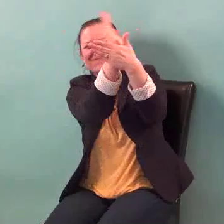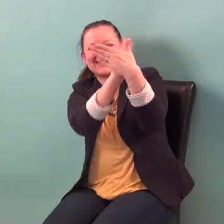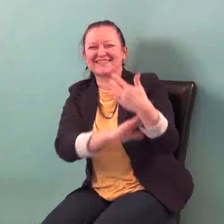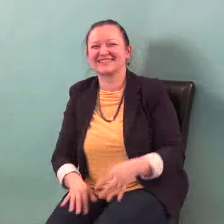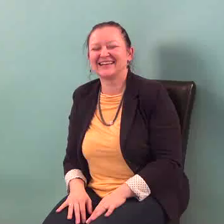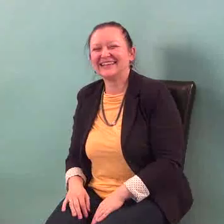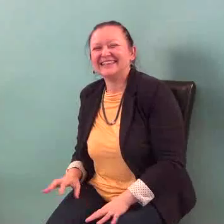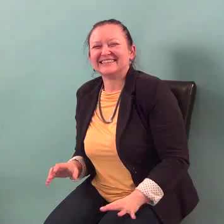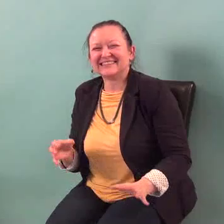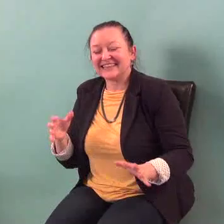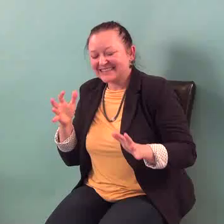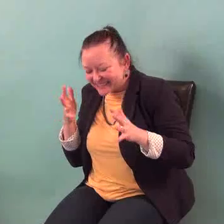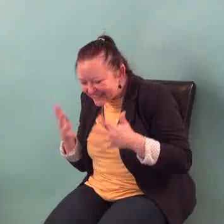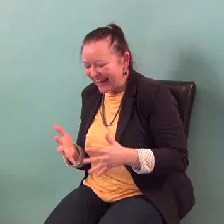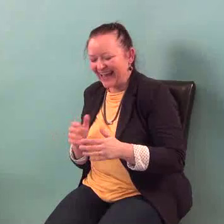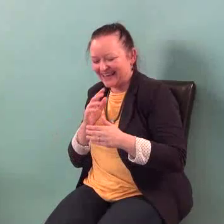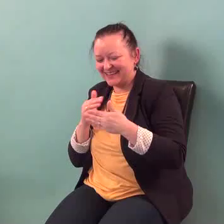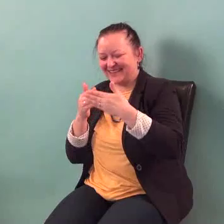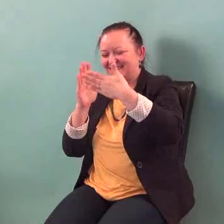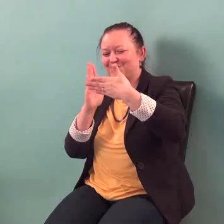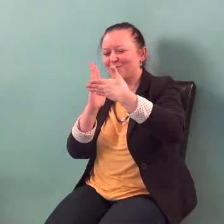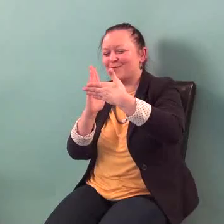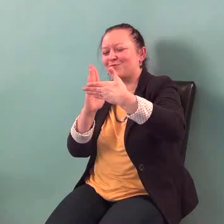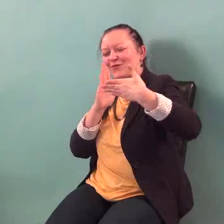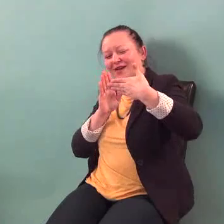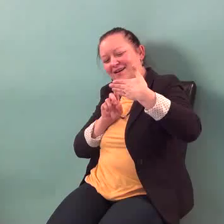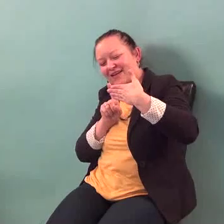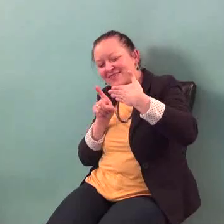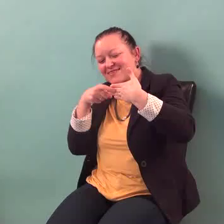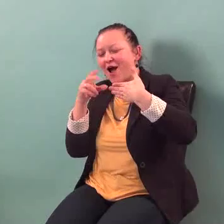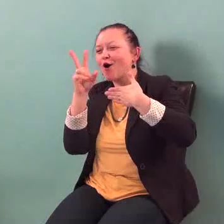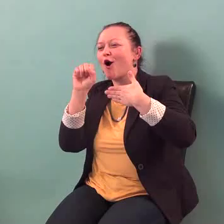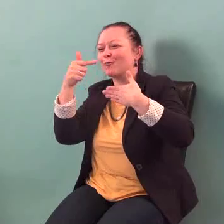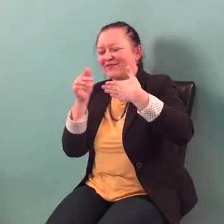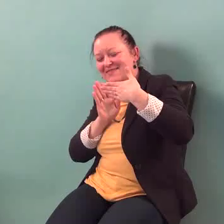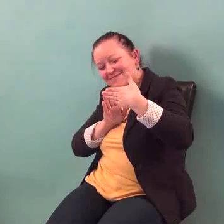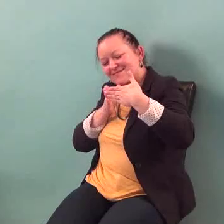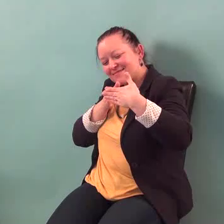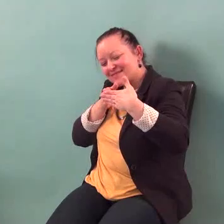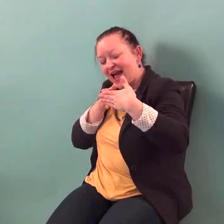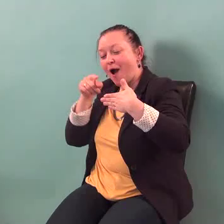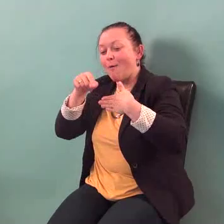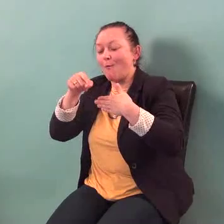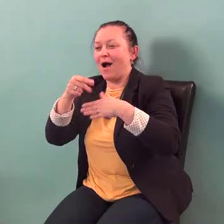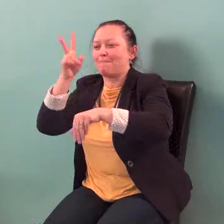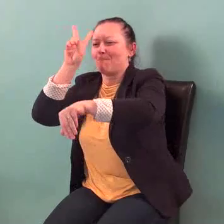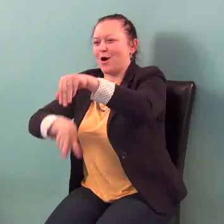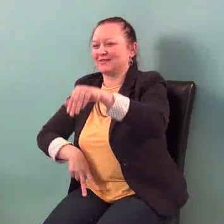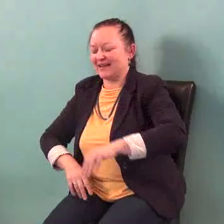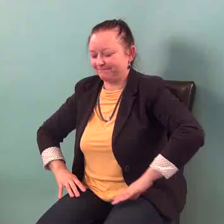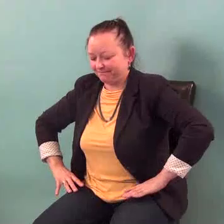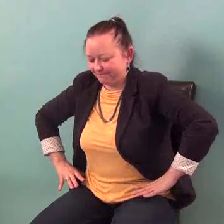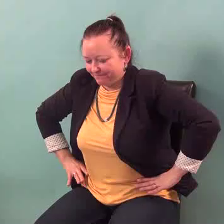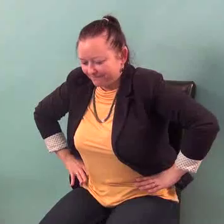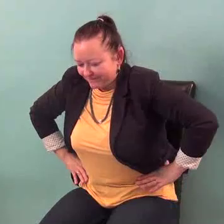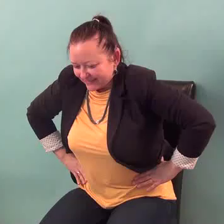Chłopiec chce rzucać, stoi na rogu, jak mur tworzy kąt, ale tu stoi policjant i patrzy się na niego.